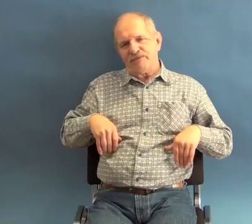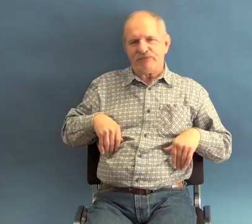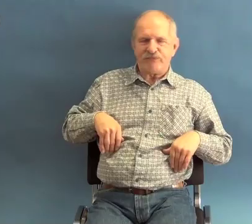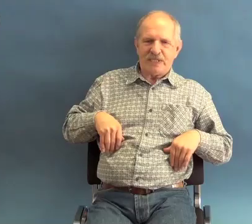Stoi.